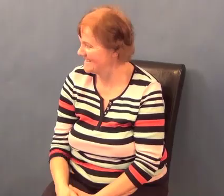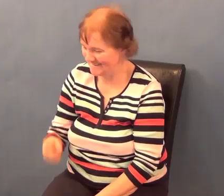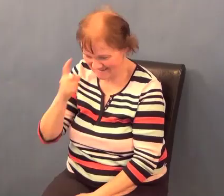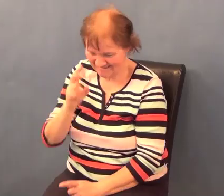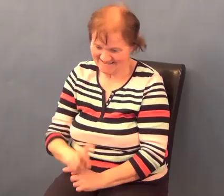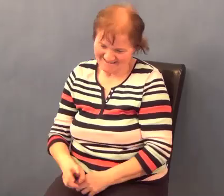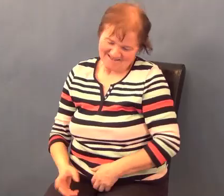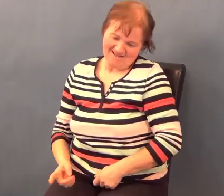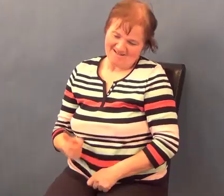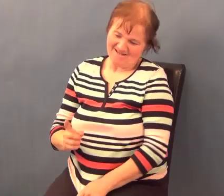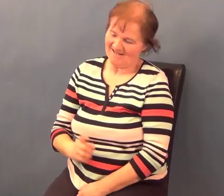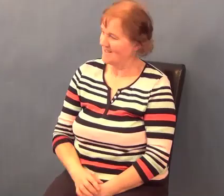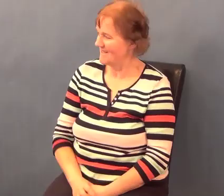Myślę i kombinuję.